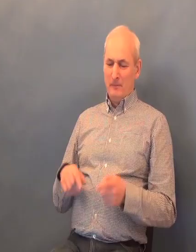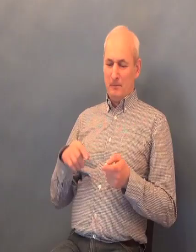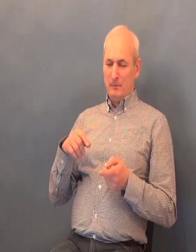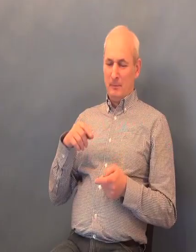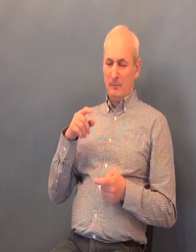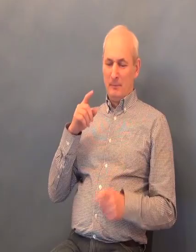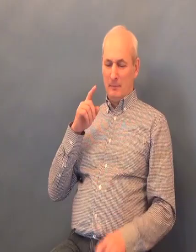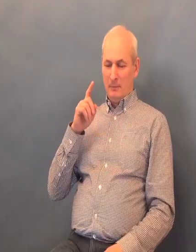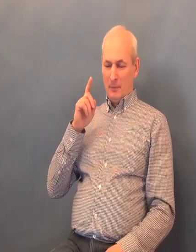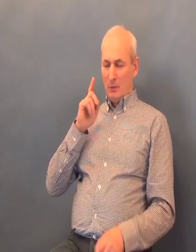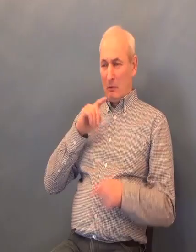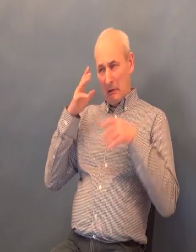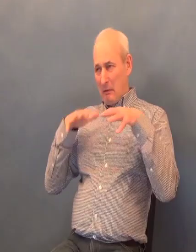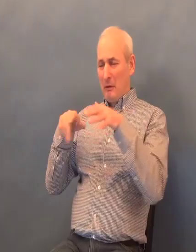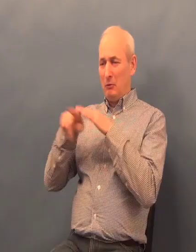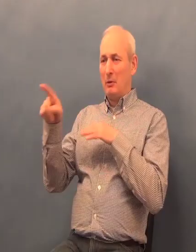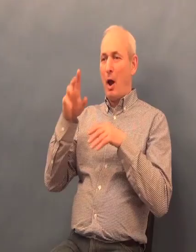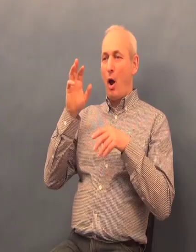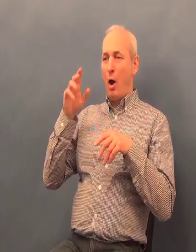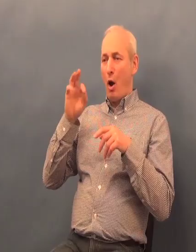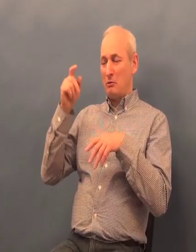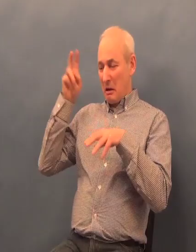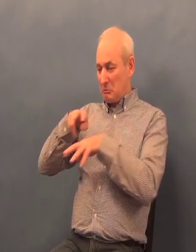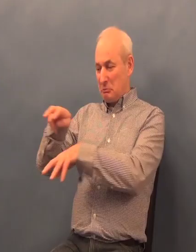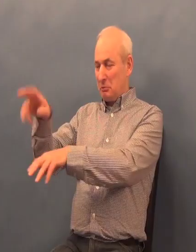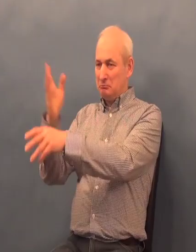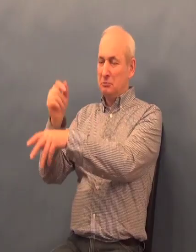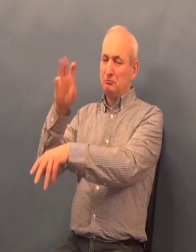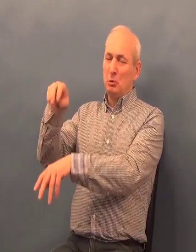Chłopiec przestraszony ucieka, za nim lecą osy, ale potem odpuszczają i zawracają.